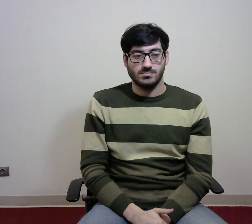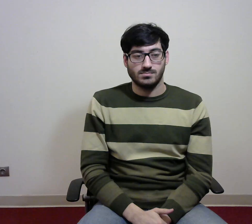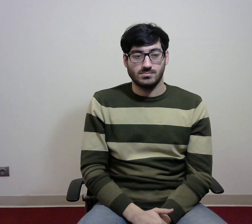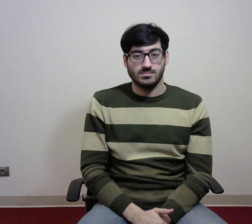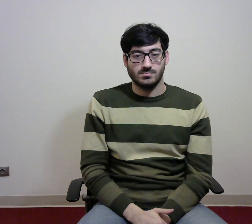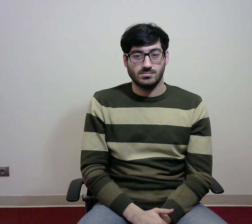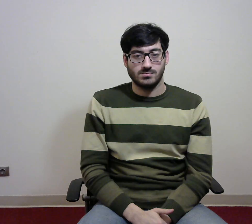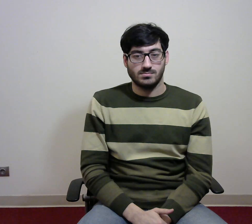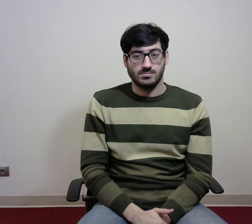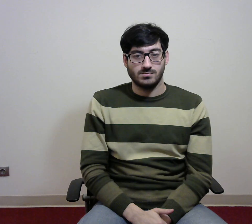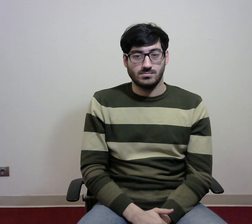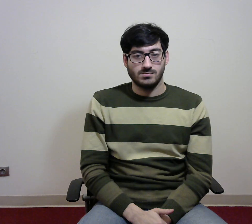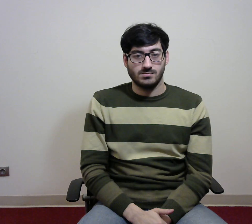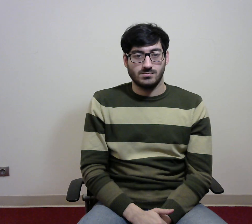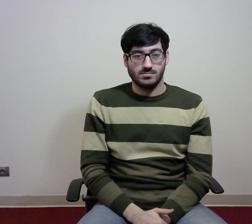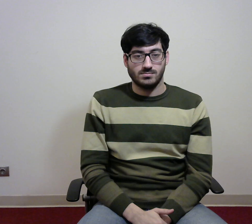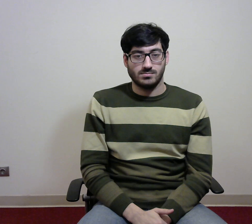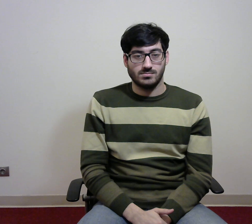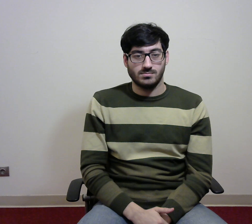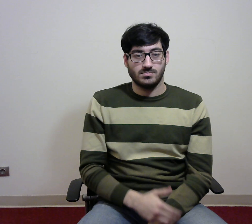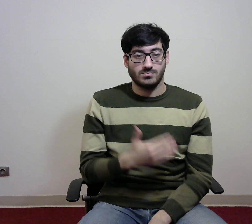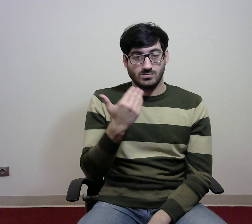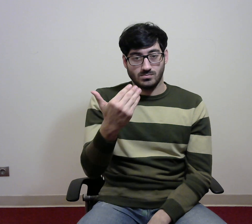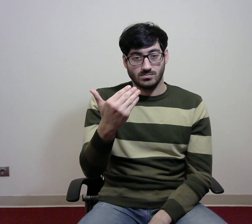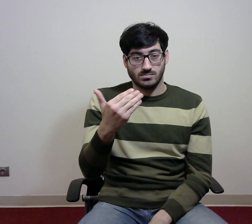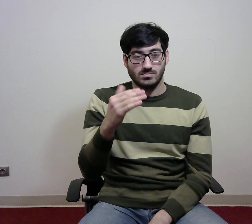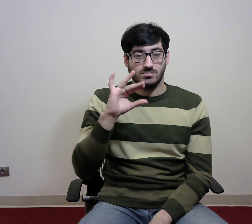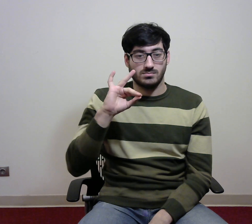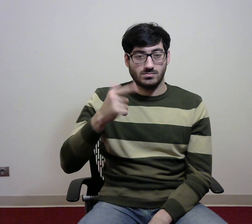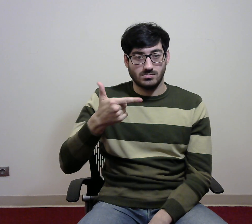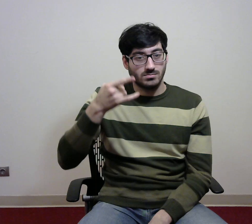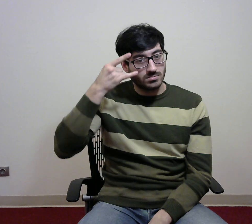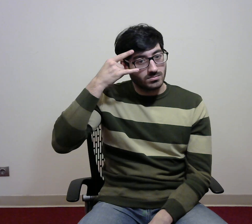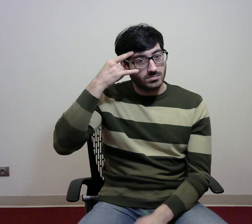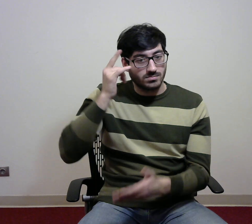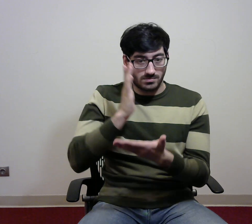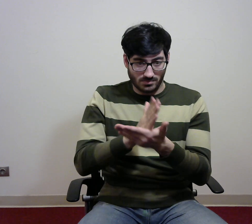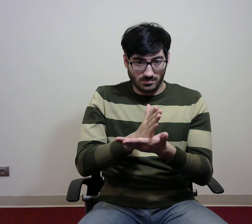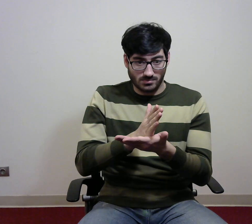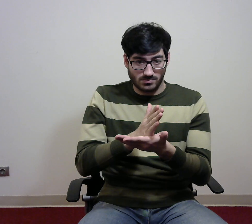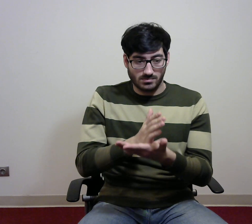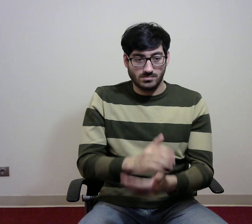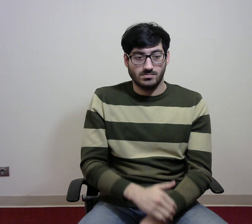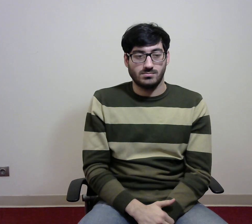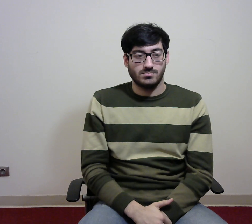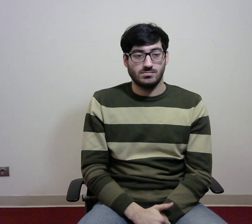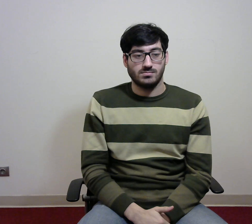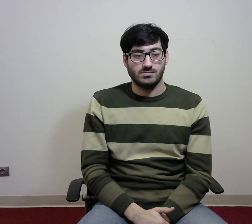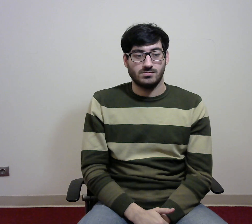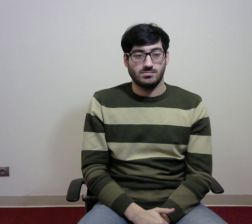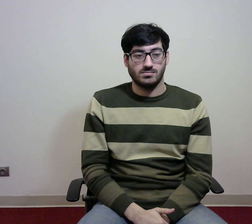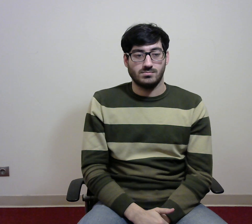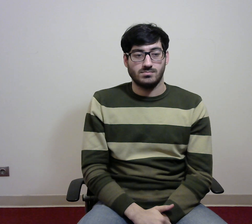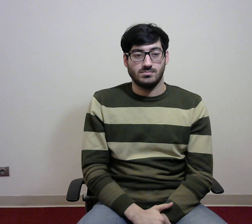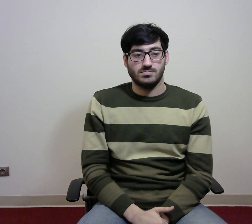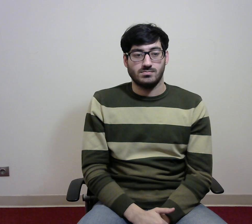Sənin instagramın var?